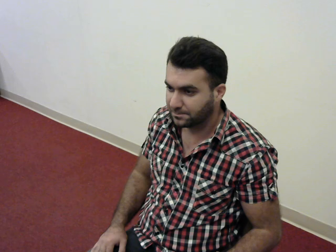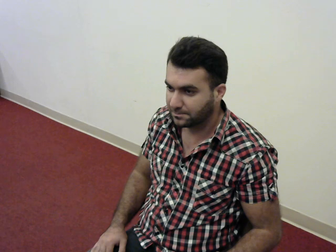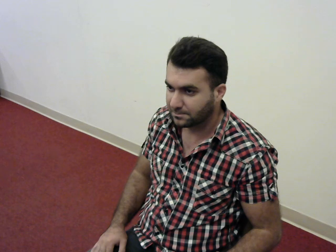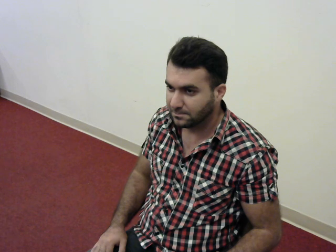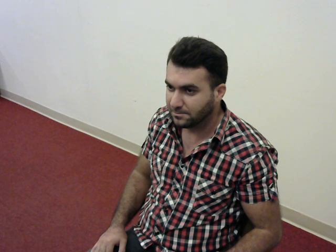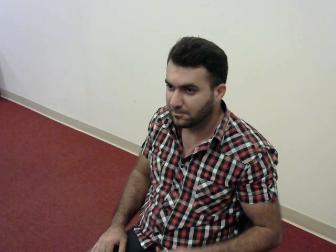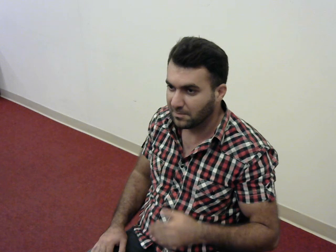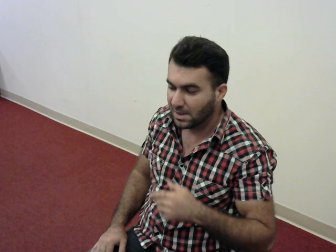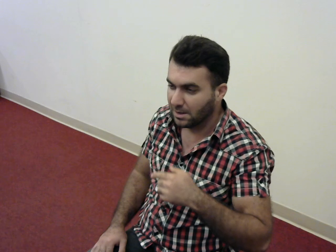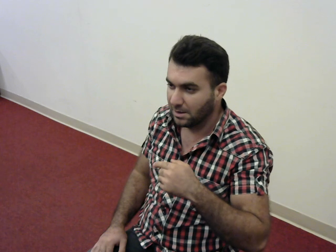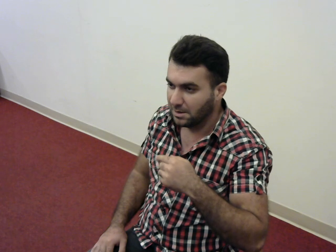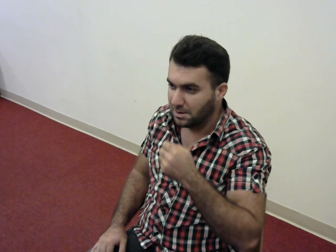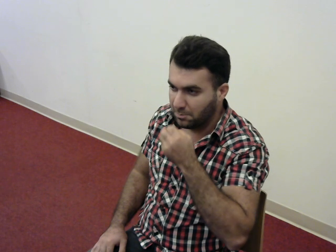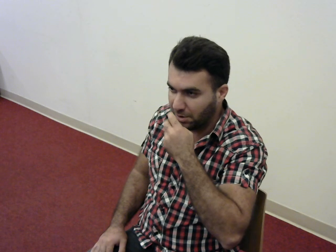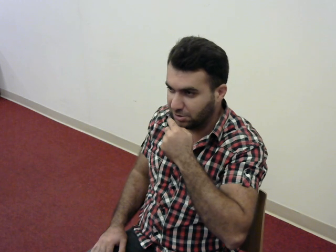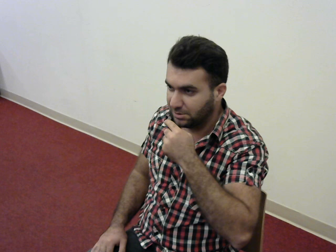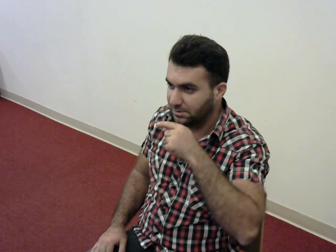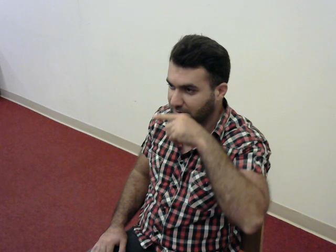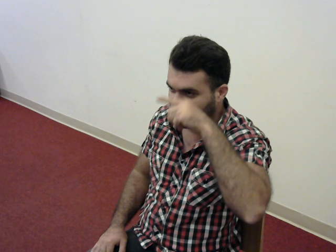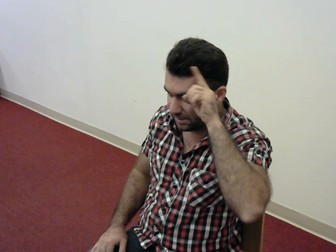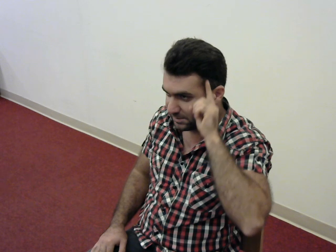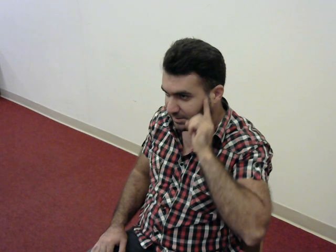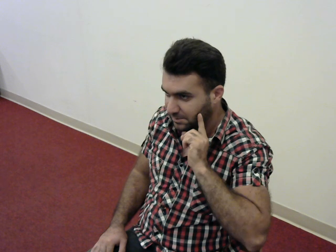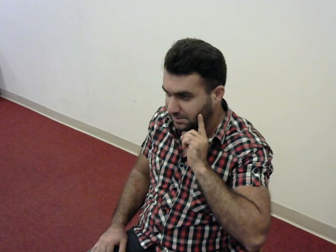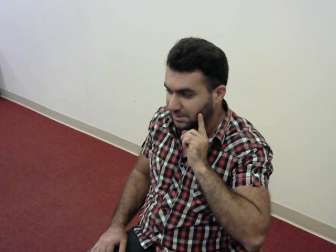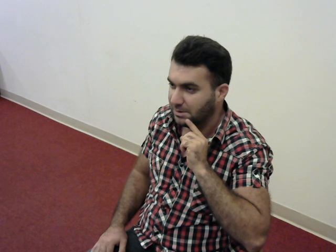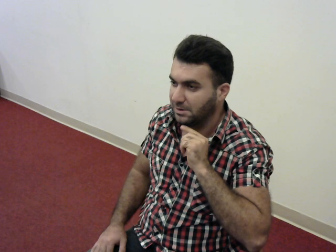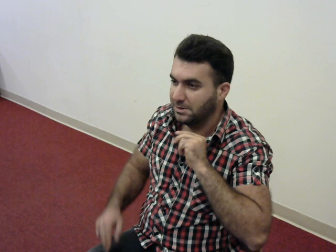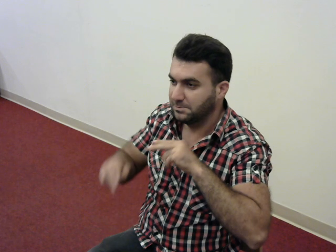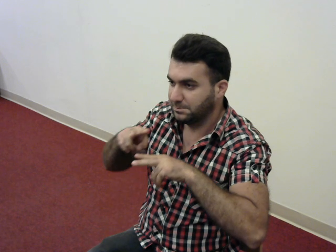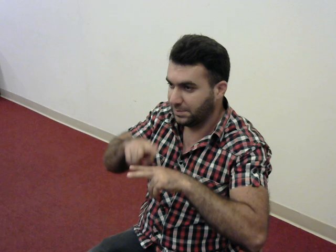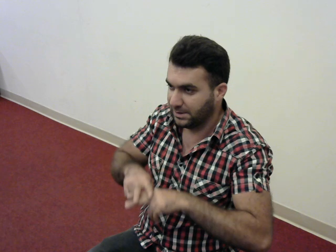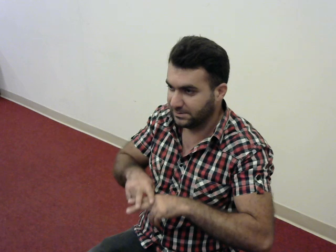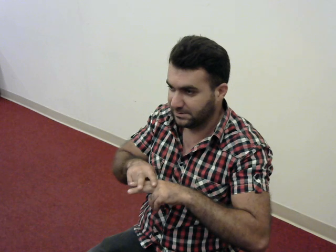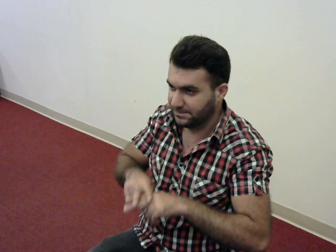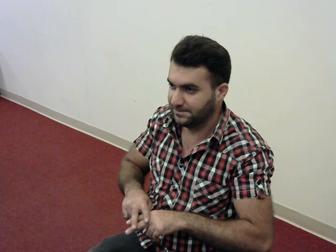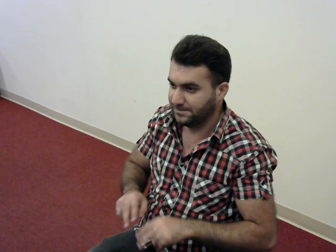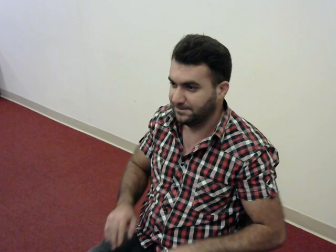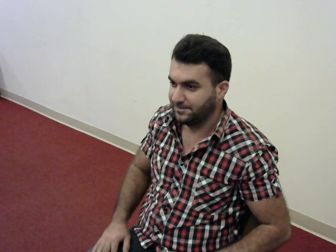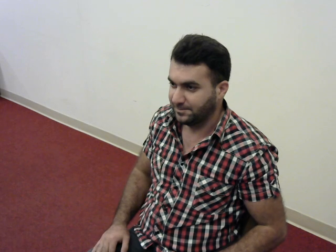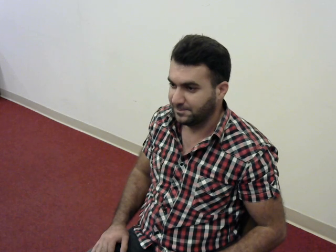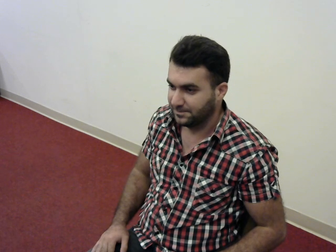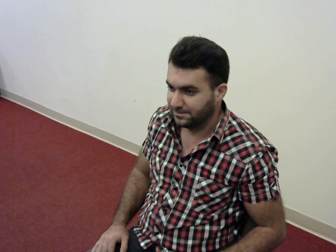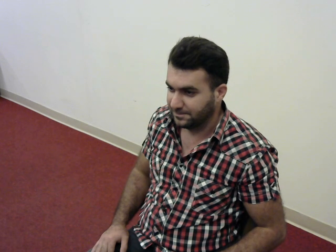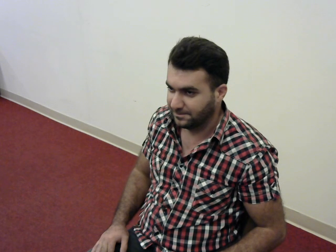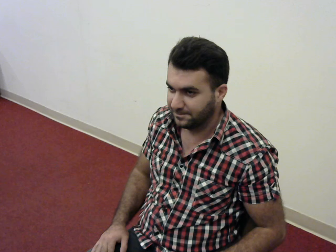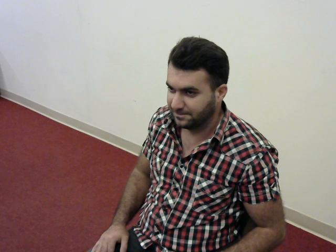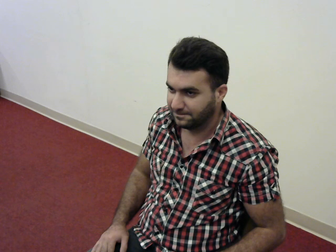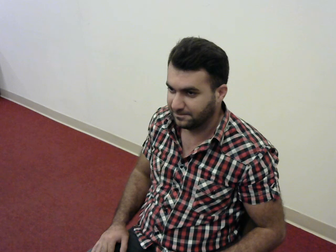Bakı Azərbaycanın paytaxtıdır